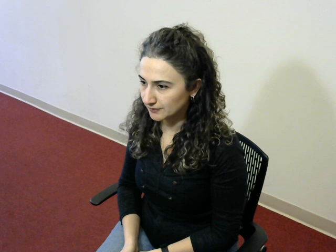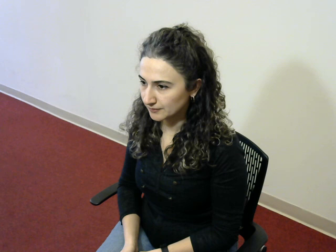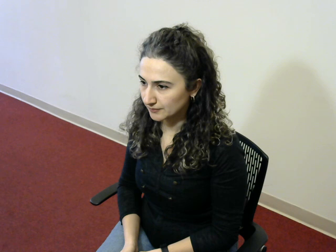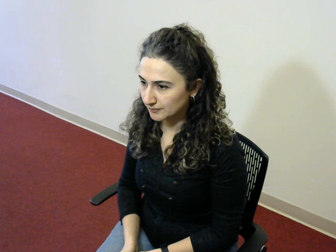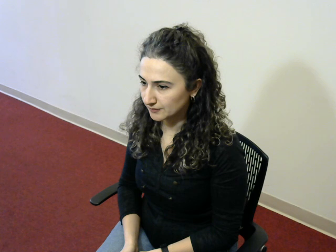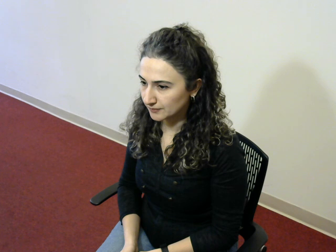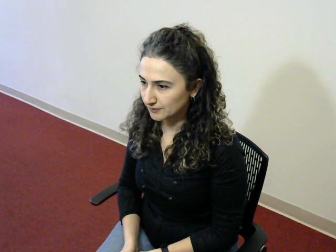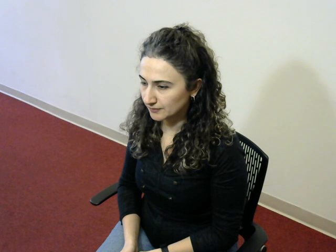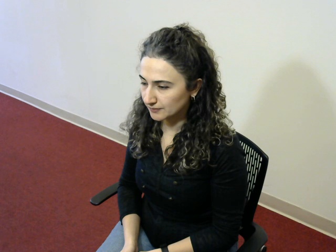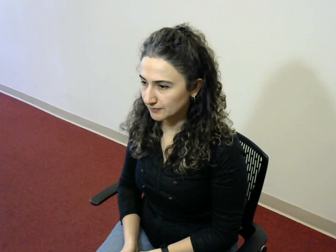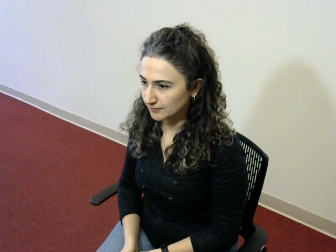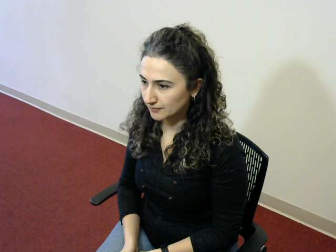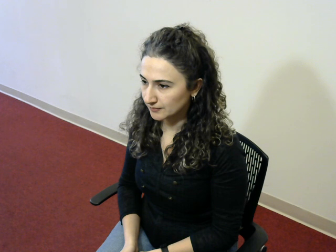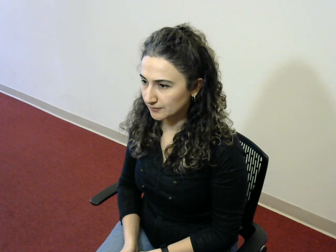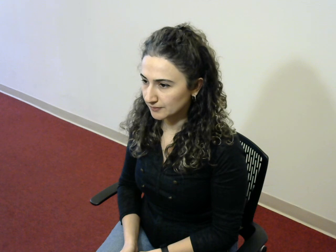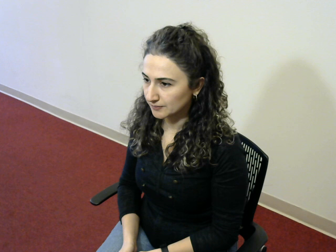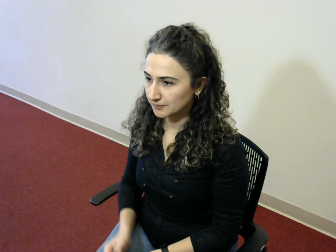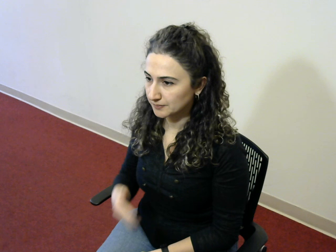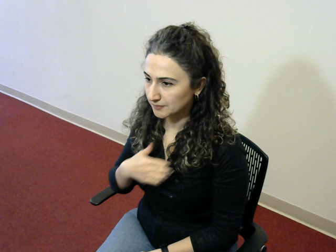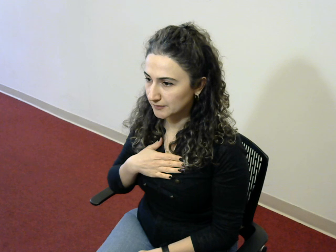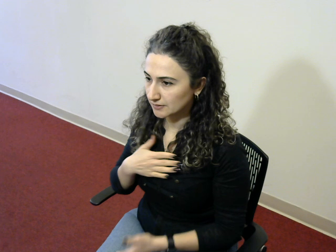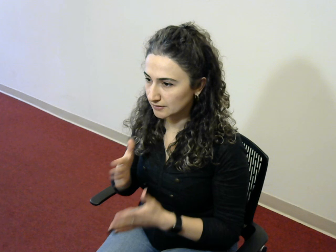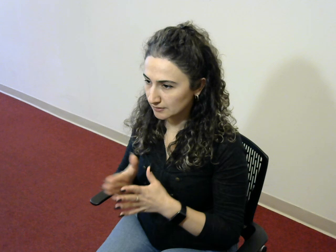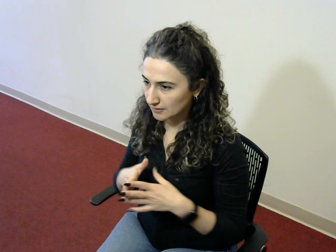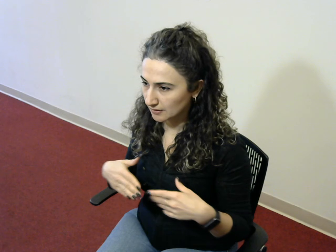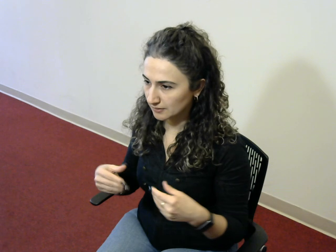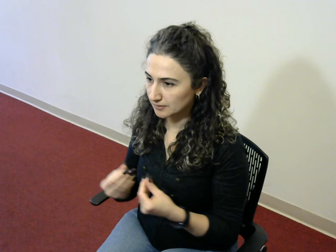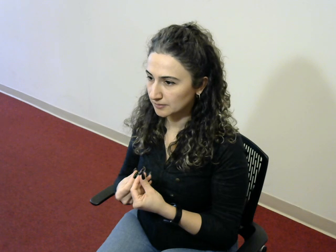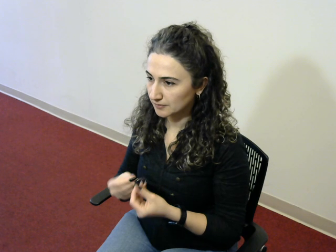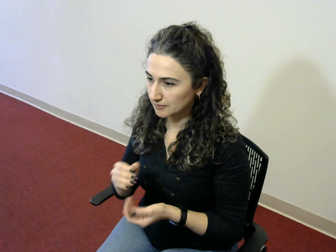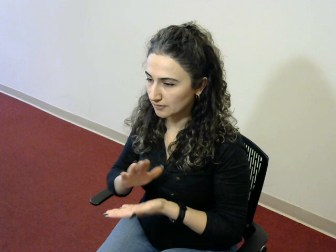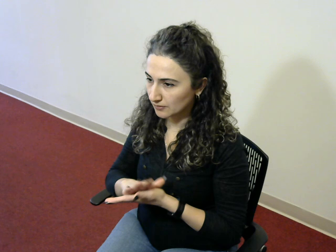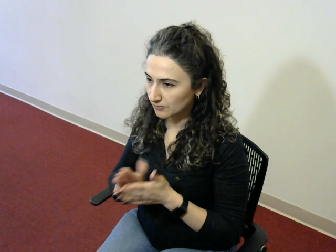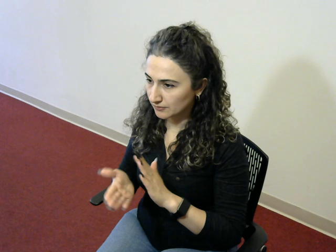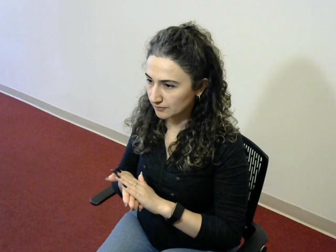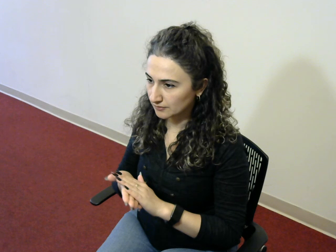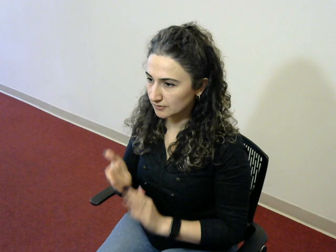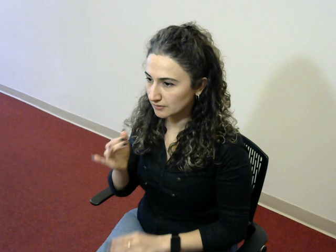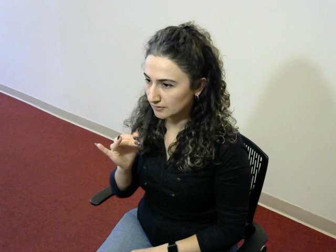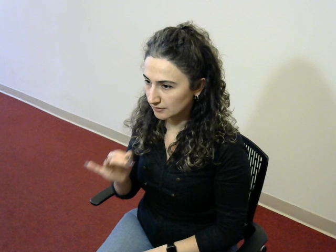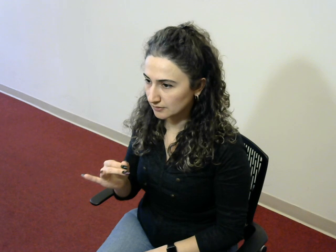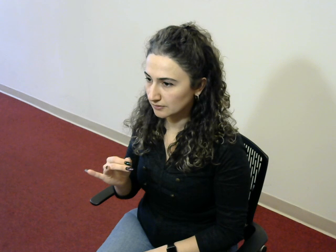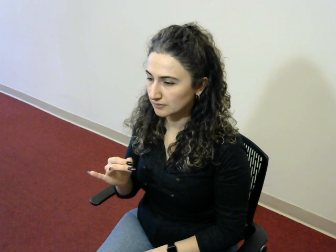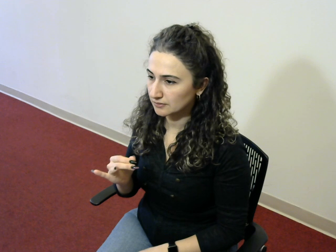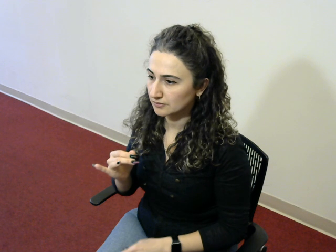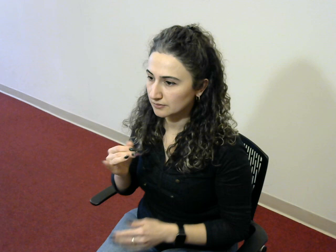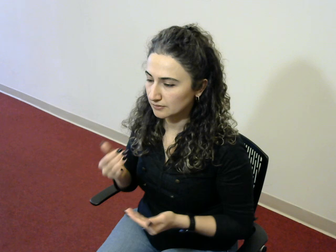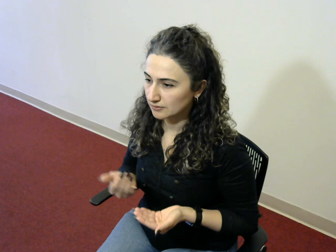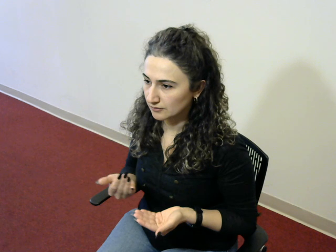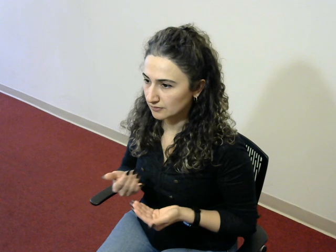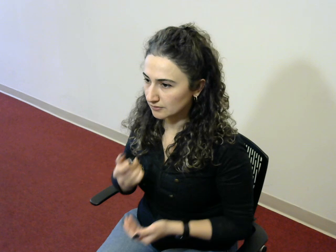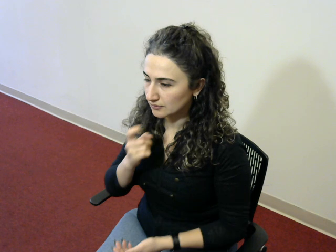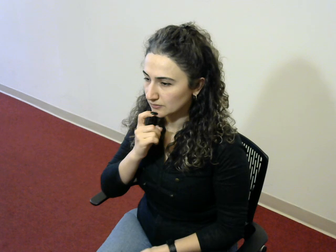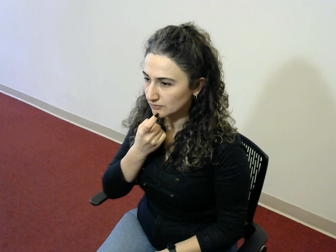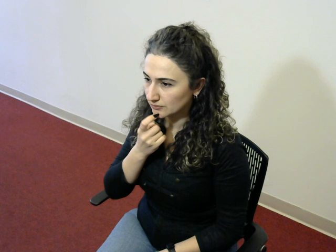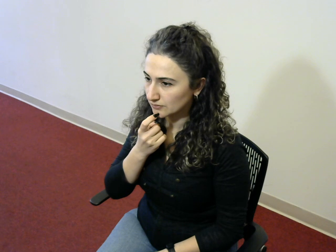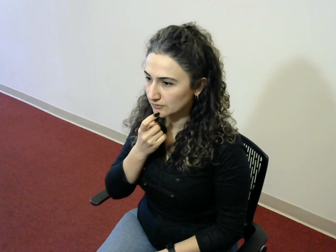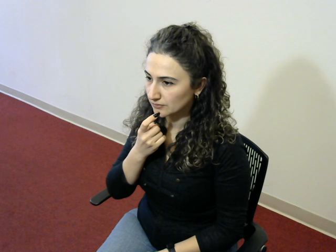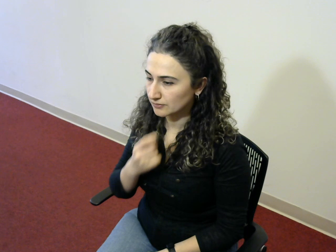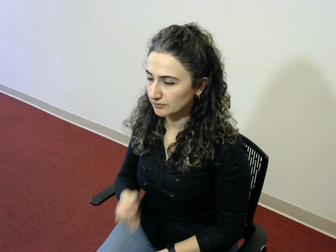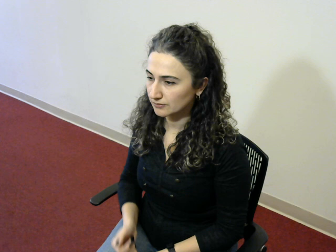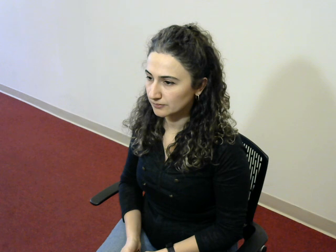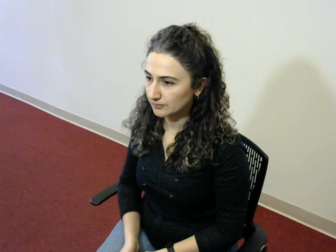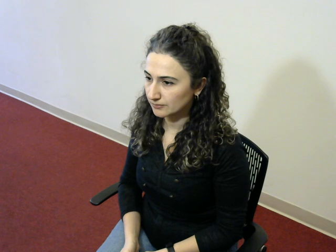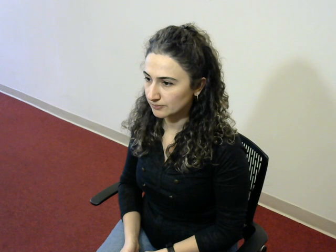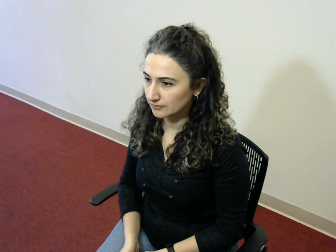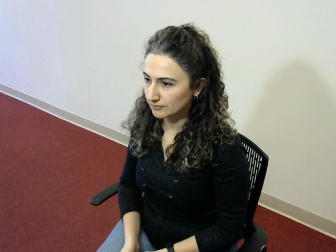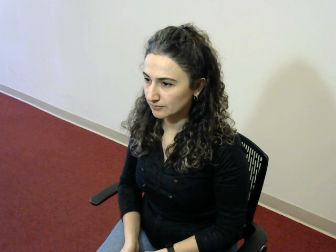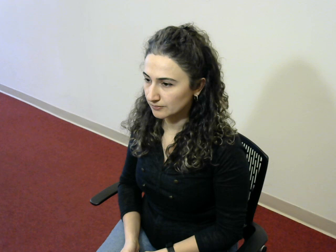Mənim ailəmin vəziyyəti yaxşı deyil, yaşamaq çətindir